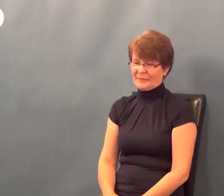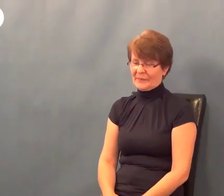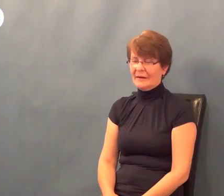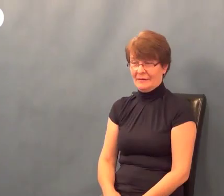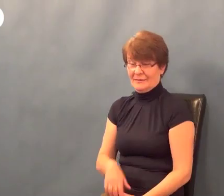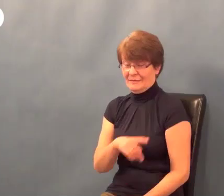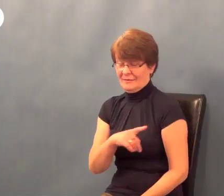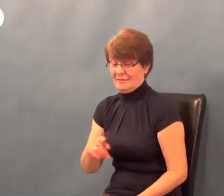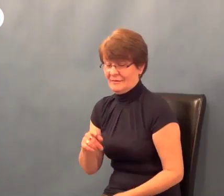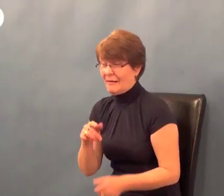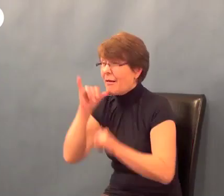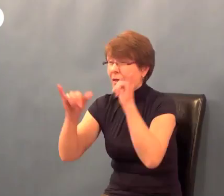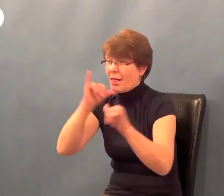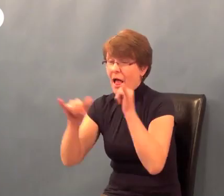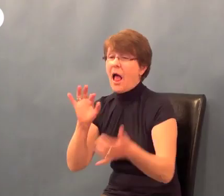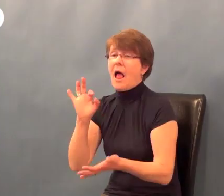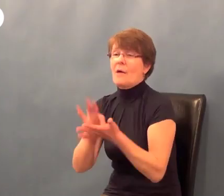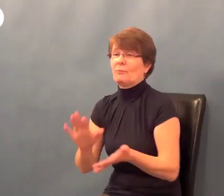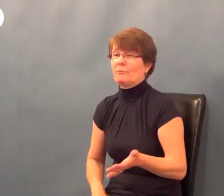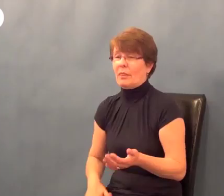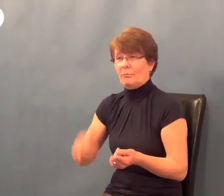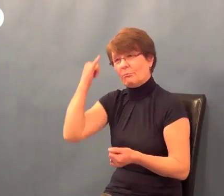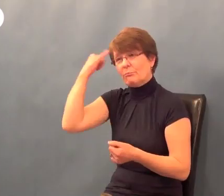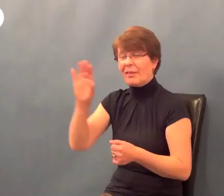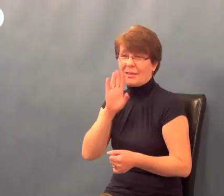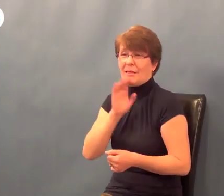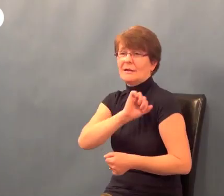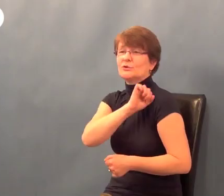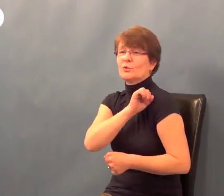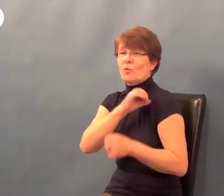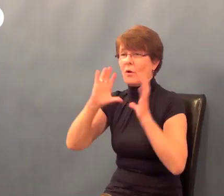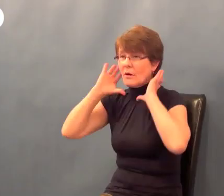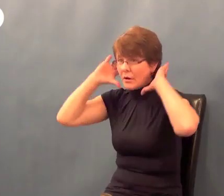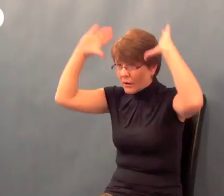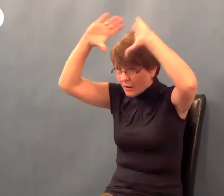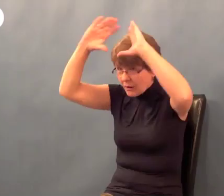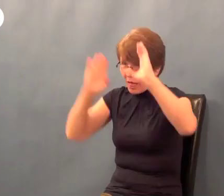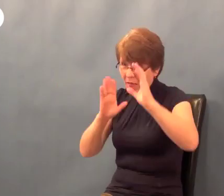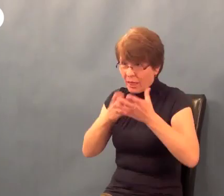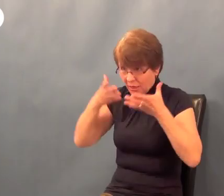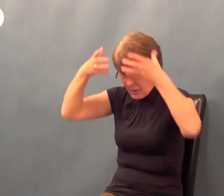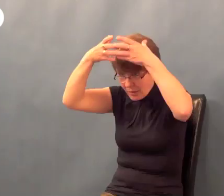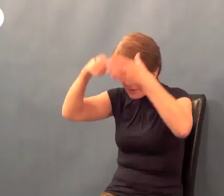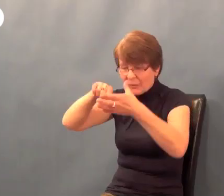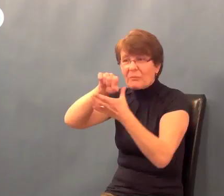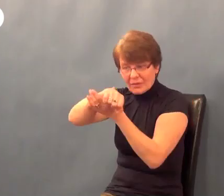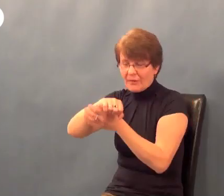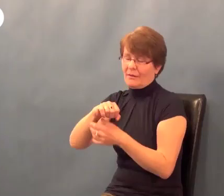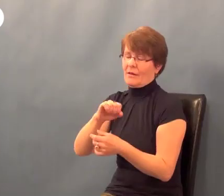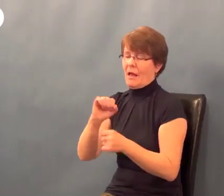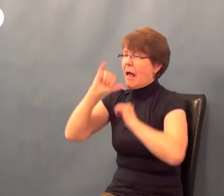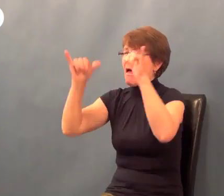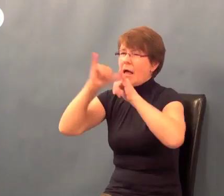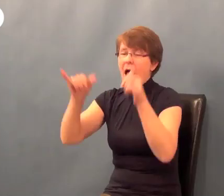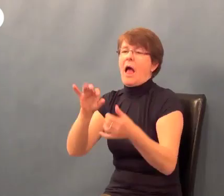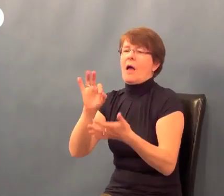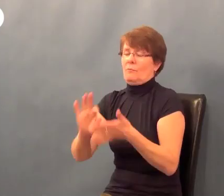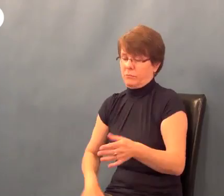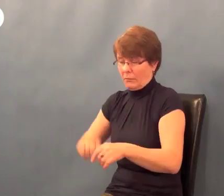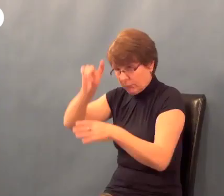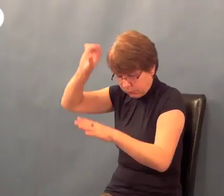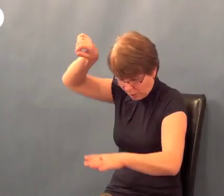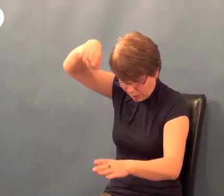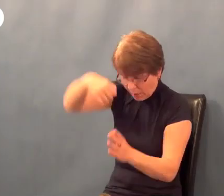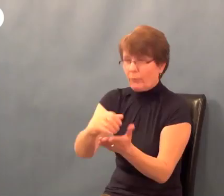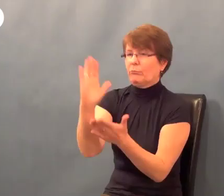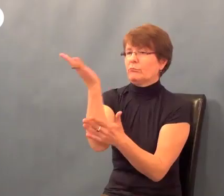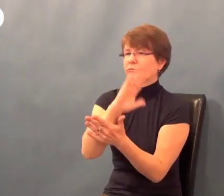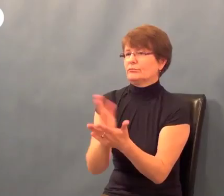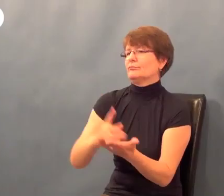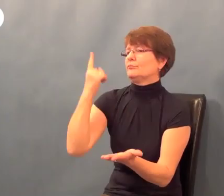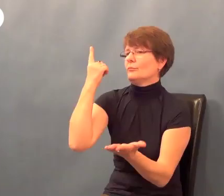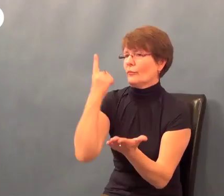Chłopiec nadal krzyczał, a pies ze słoikiem na głowie wyślizgnął się, upadł i udało się rozbić słoik.